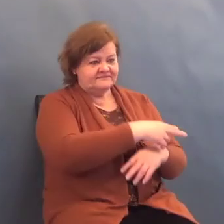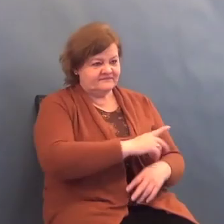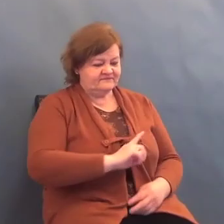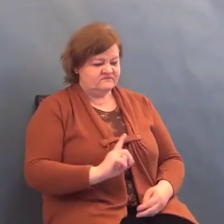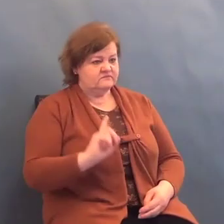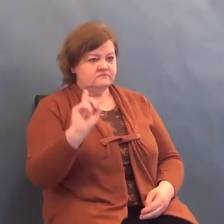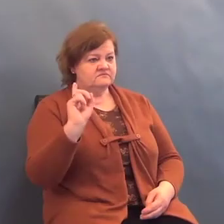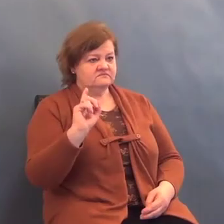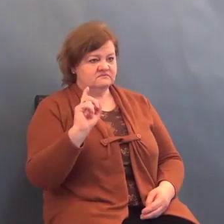Nie.